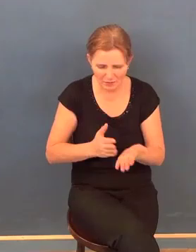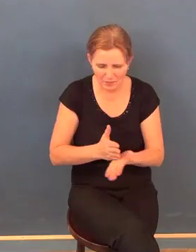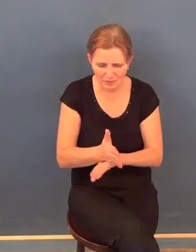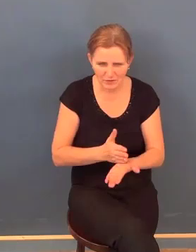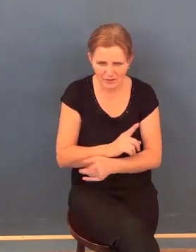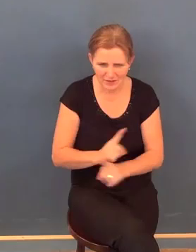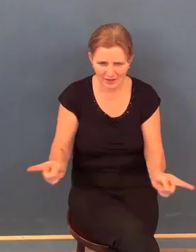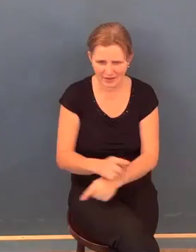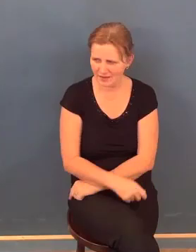Nie wolno piłować.